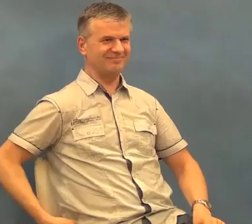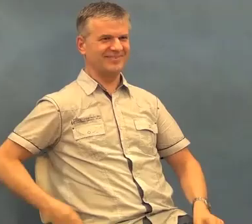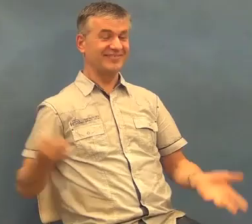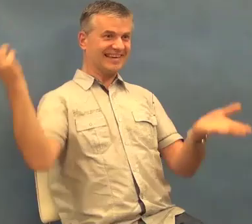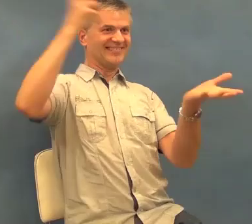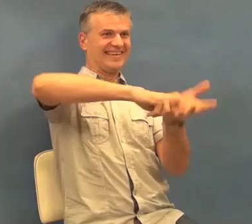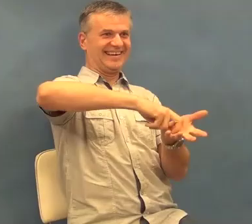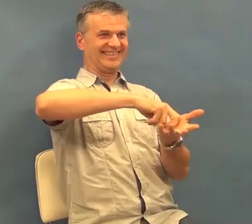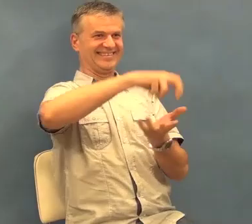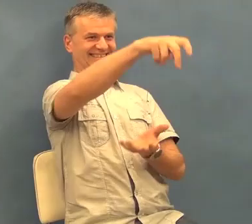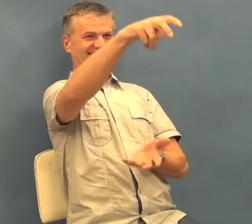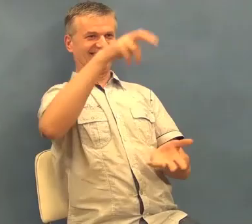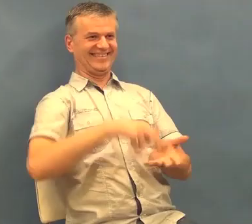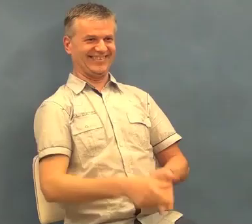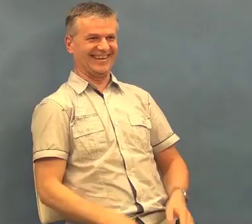Szybko wstaje i idzie.